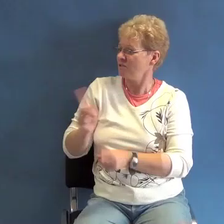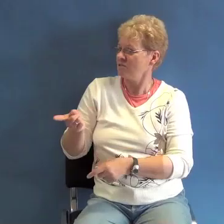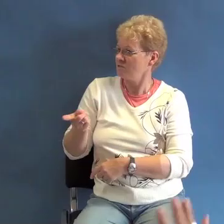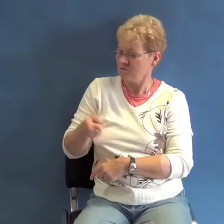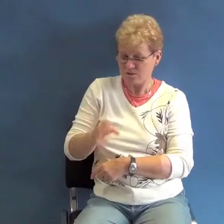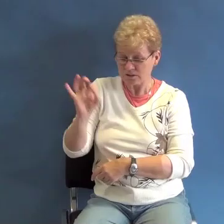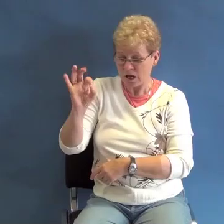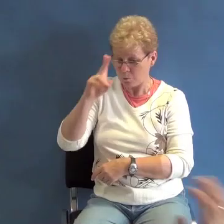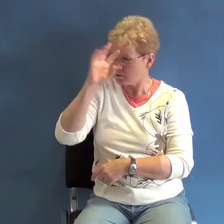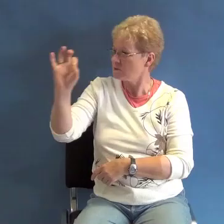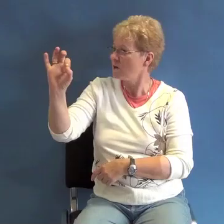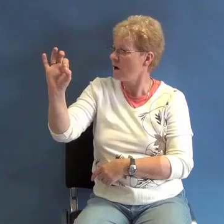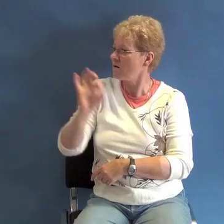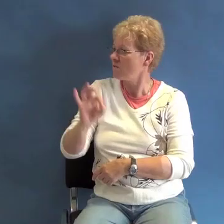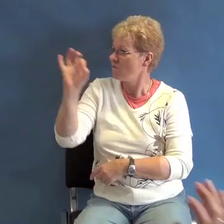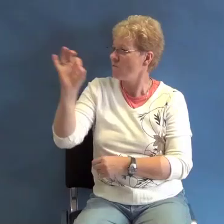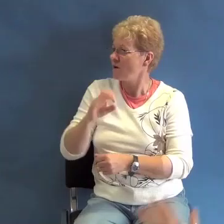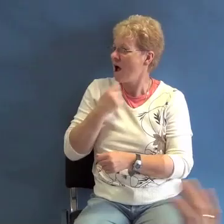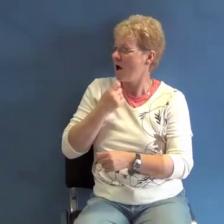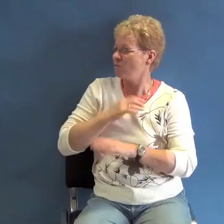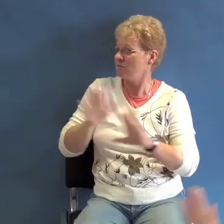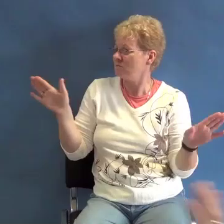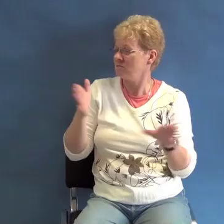Tylko zero procent, zero procent, alkoholu nie ma!